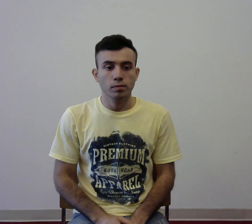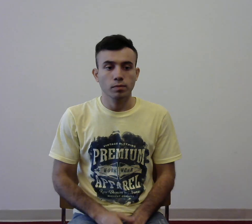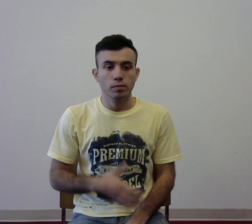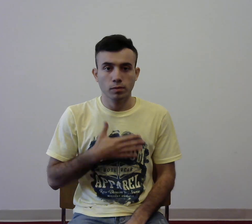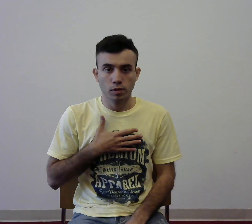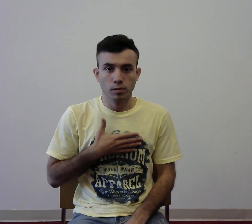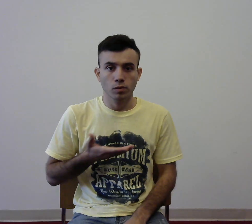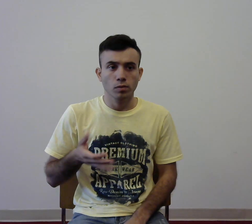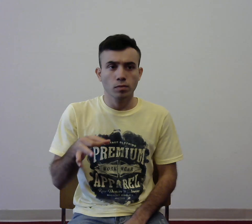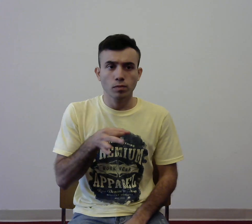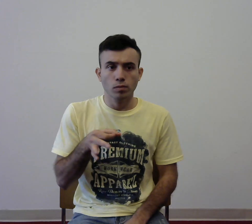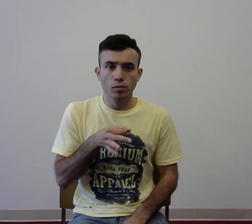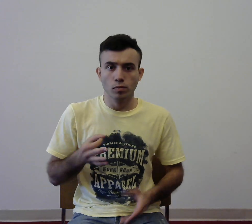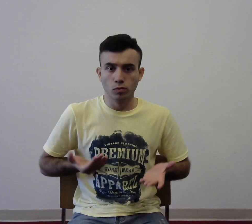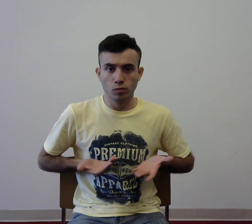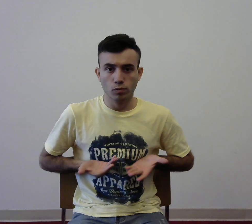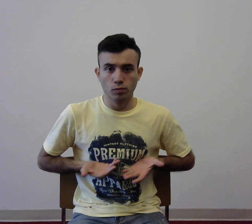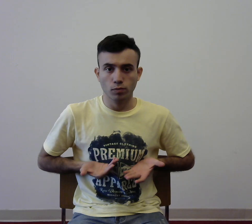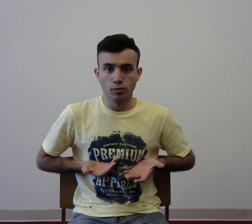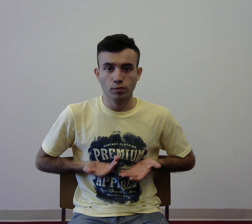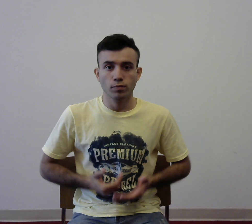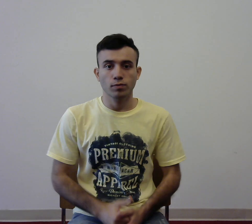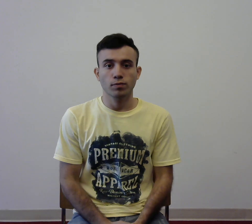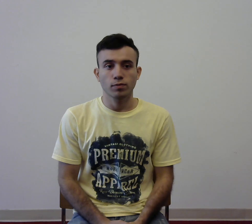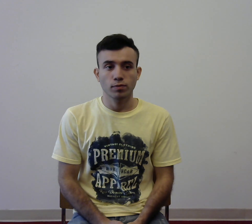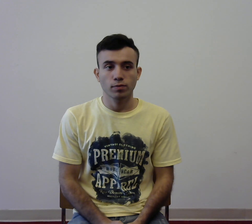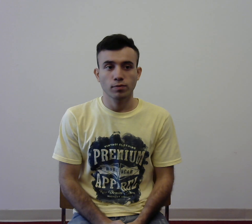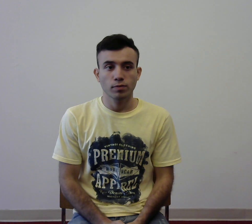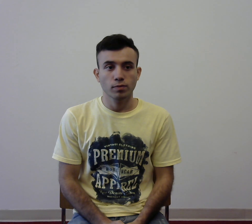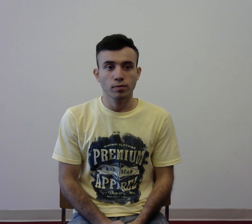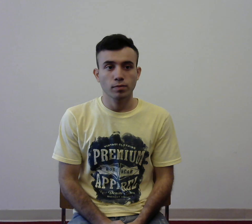Mən rayonda yaşayıram